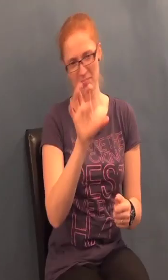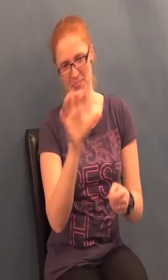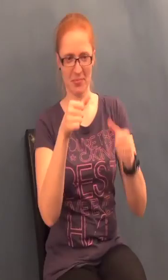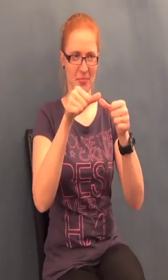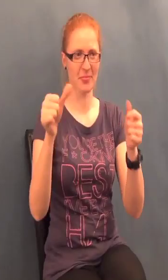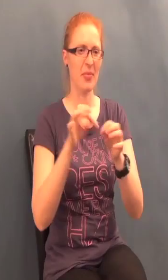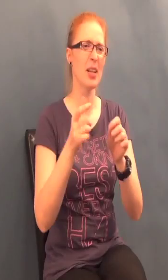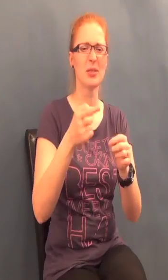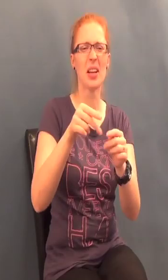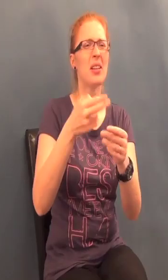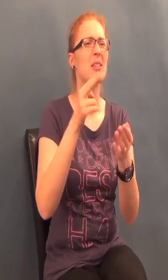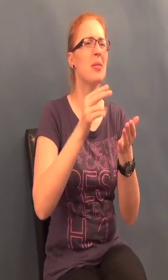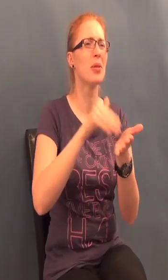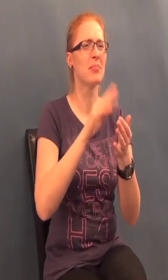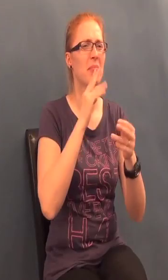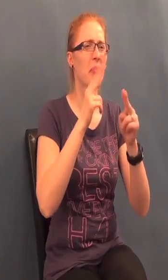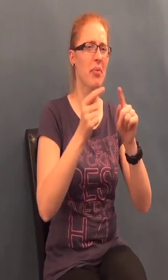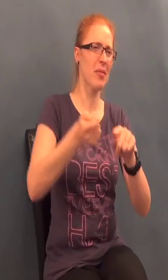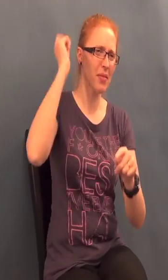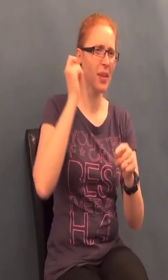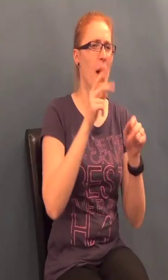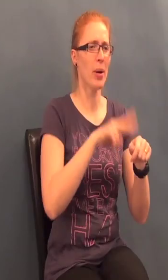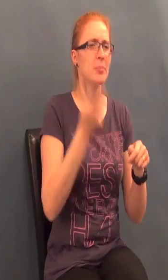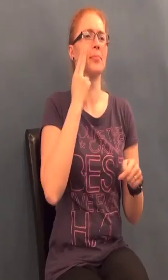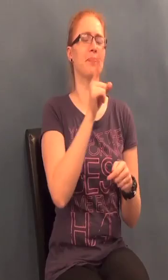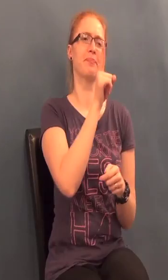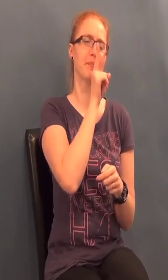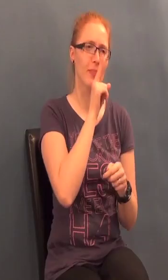Chaplin przykleja fugę. Resztę wyrzuca za siebie i trafia policjanta w twarz.